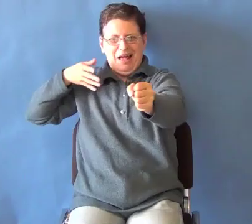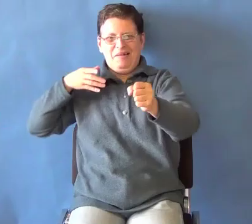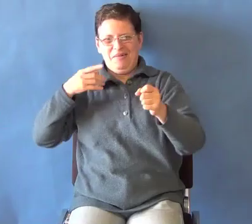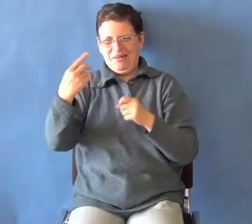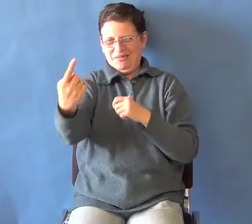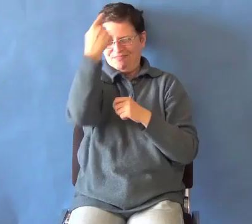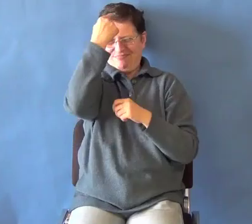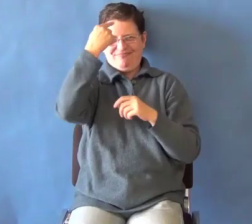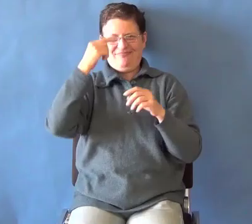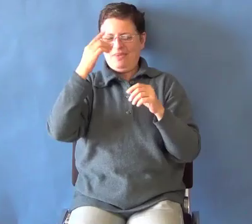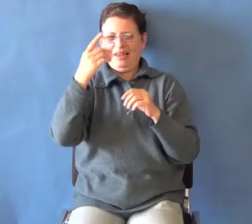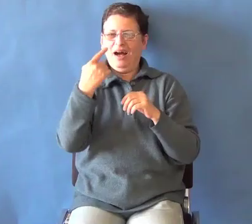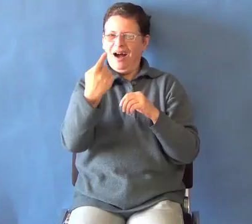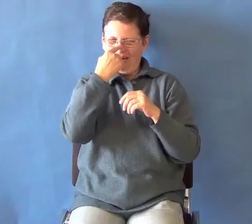Strzelę w nią z łuku.